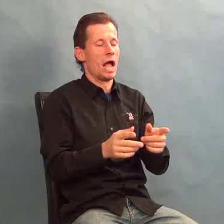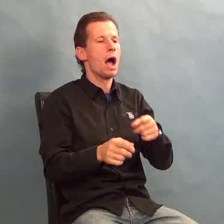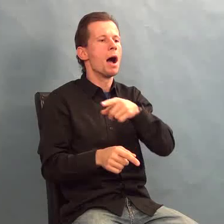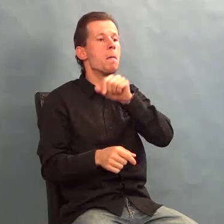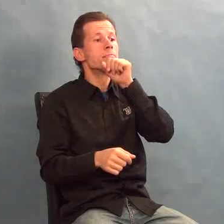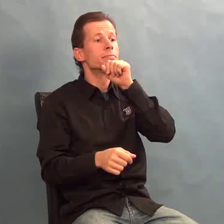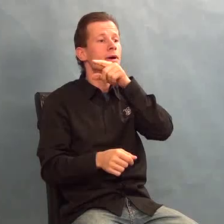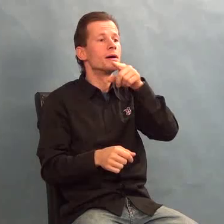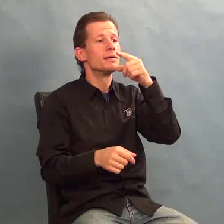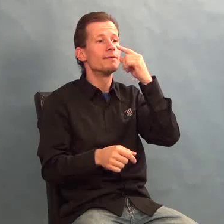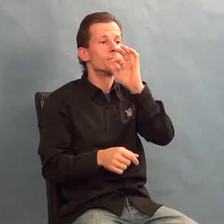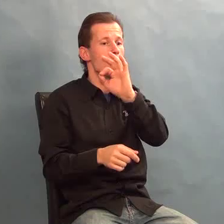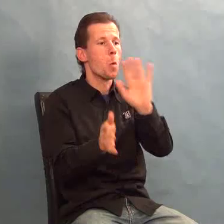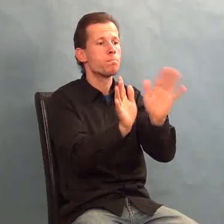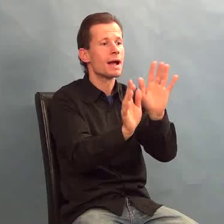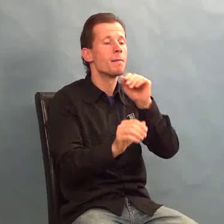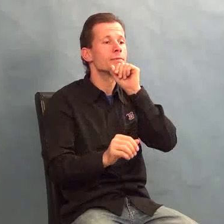Babcia, opiekunka ptaszka, zauważyła kota.